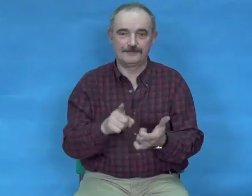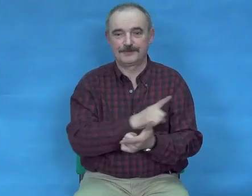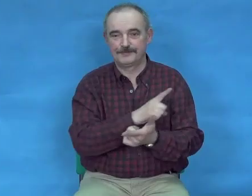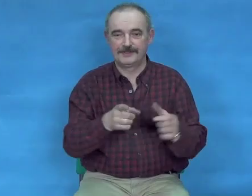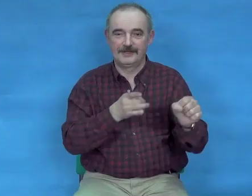Ryzykownie.